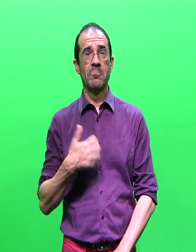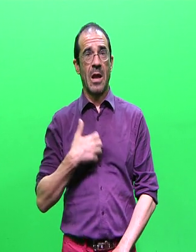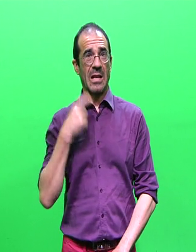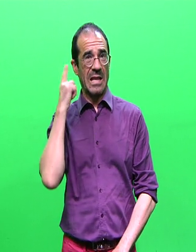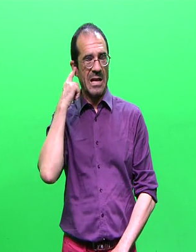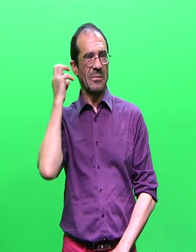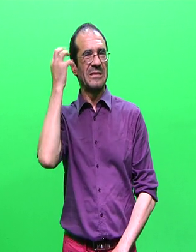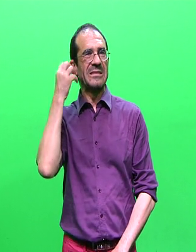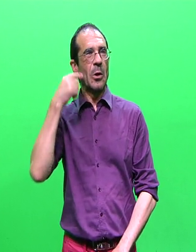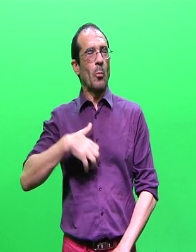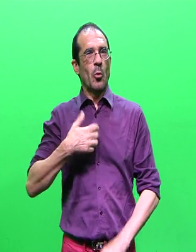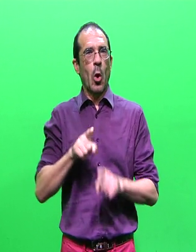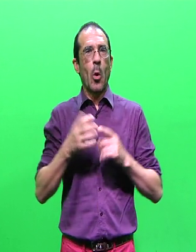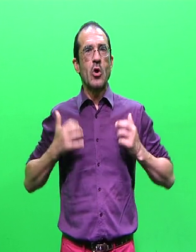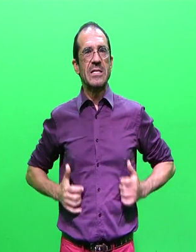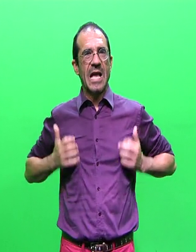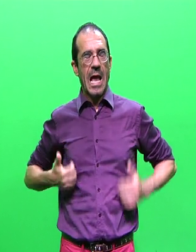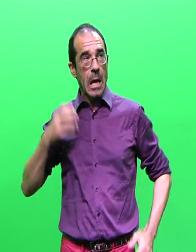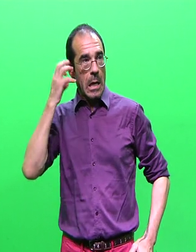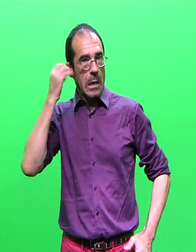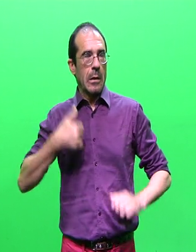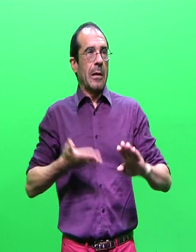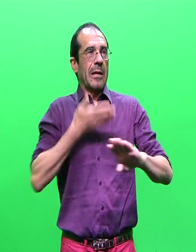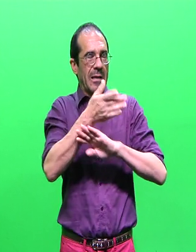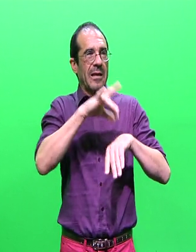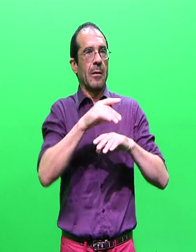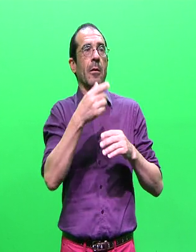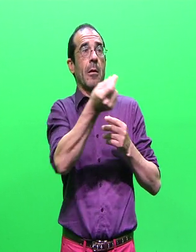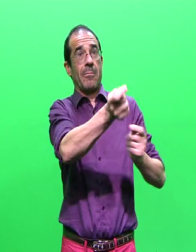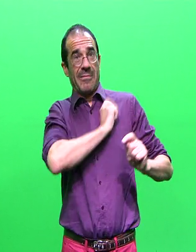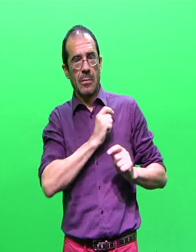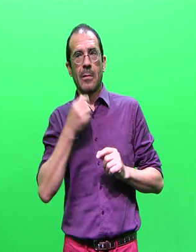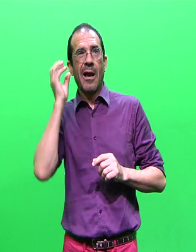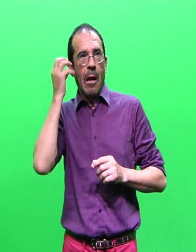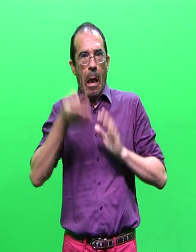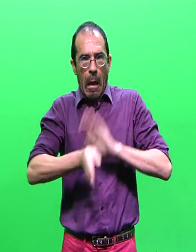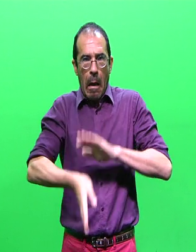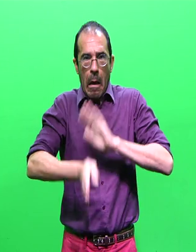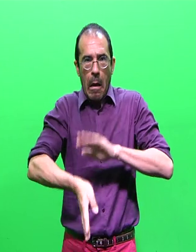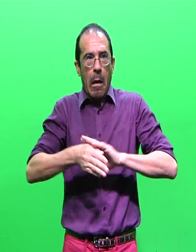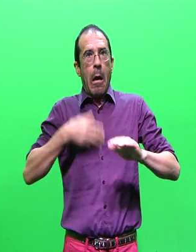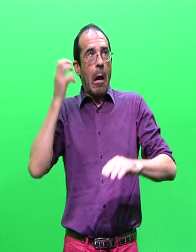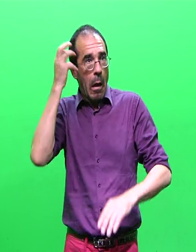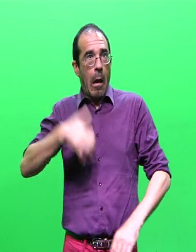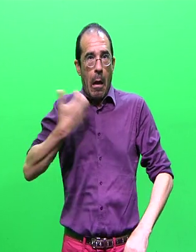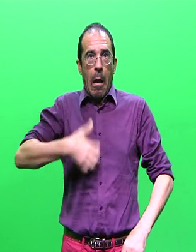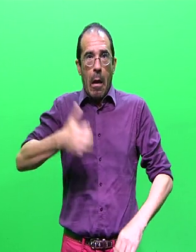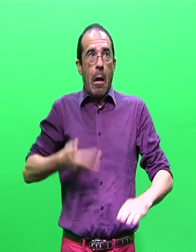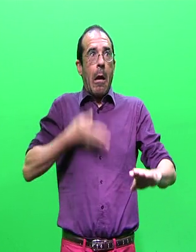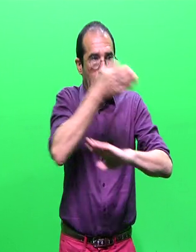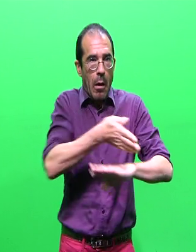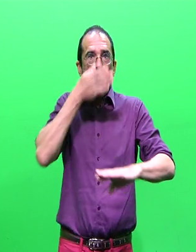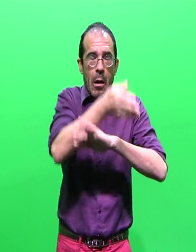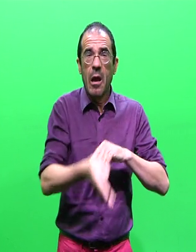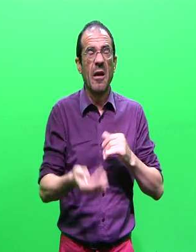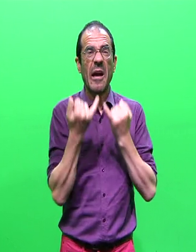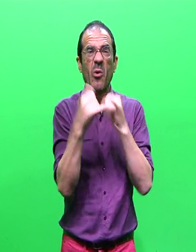Tinc molèsties a l'orella dreta. Sento cremor, em molesta, sento com una mena de pessigolles. Vaig anar al metge i em va donar alguna cosa, però encara em pica, em molesta, he anat al metge i és inútil.